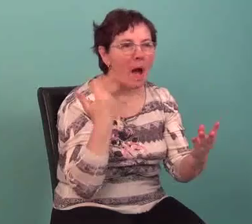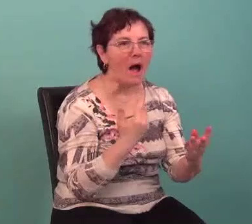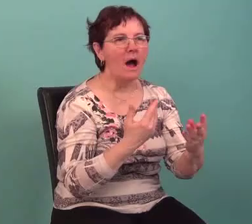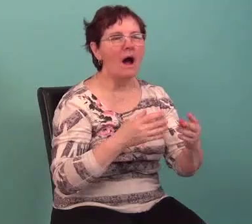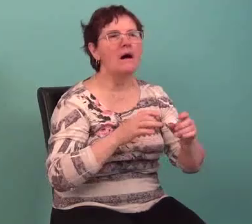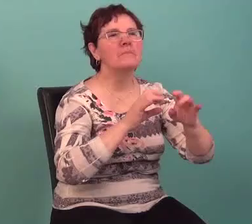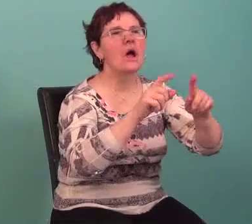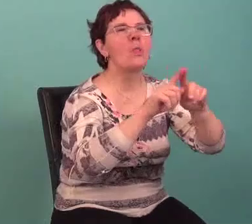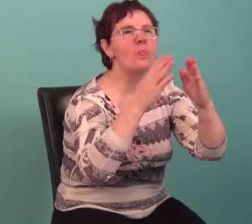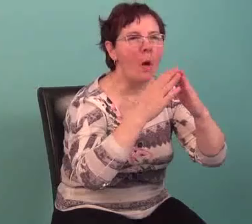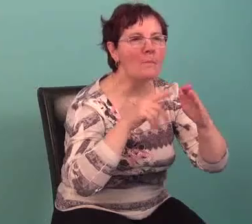Biegnie do domu.